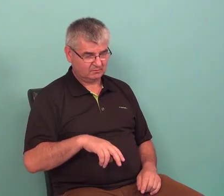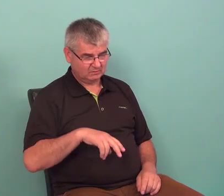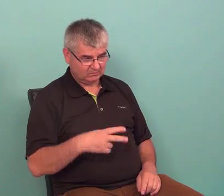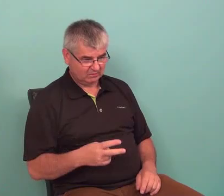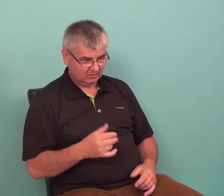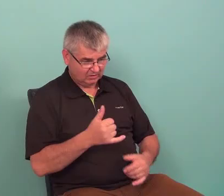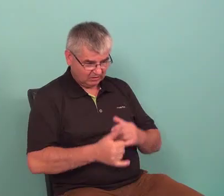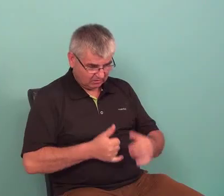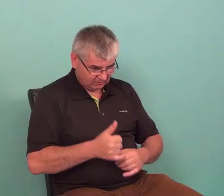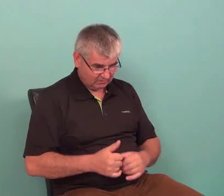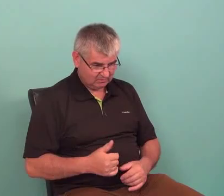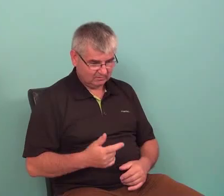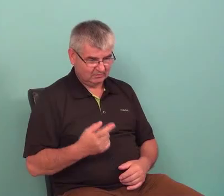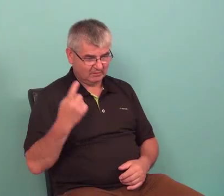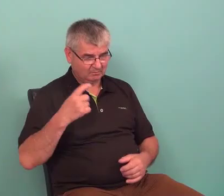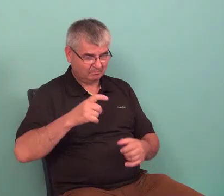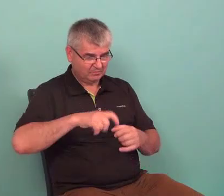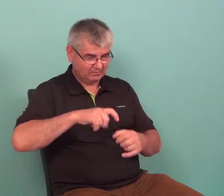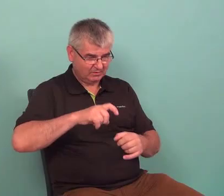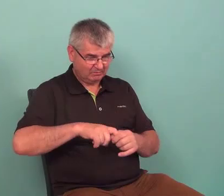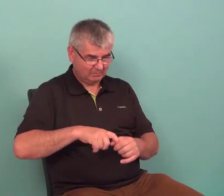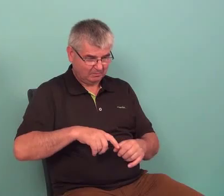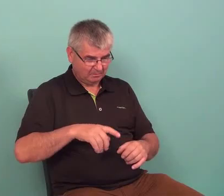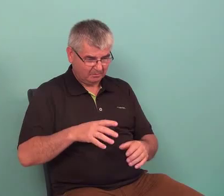Rower z przyczepą, taki mały wózek, a w nim siedzi dziecko.